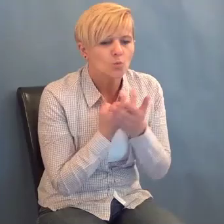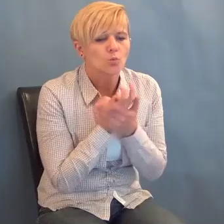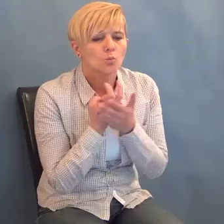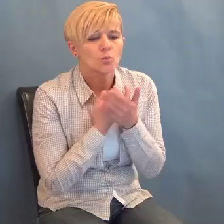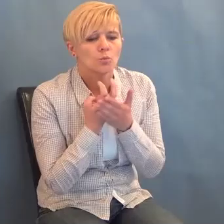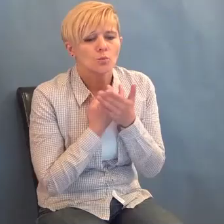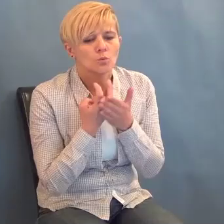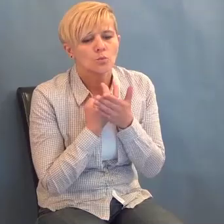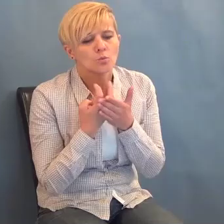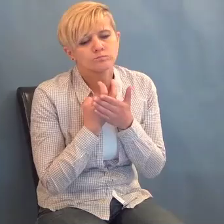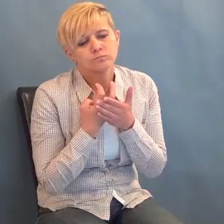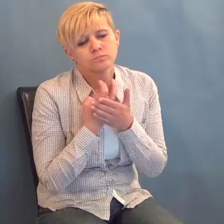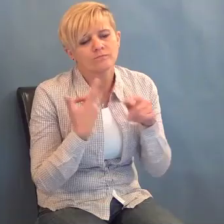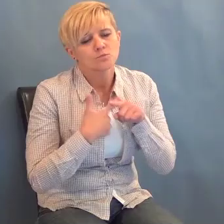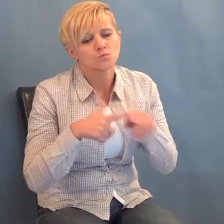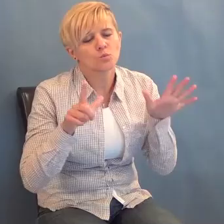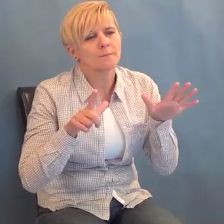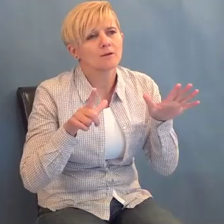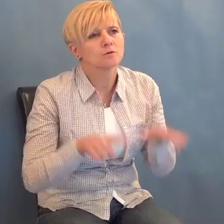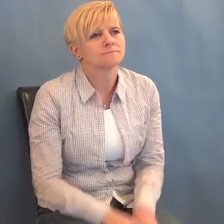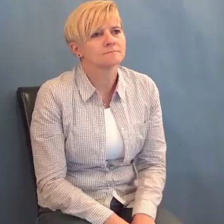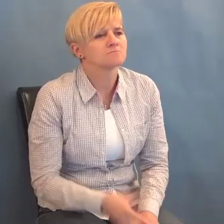Luty, luty....dwudziestego siódmego.